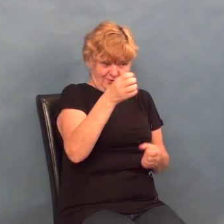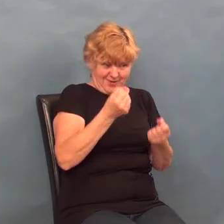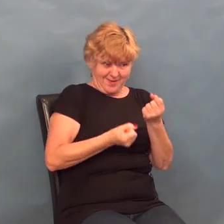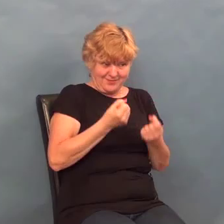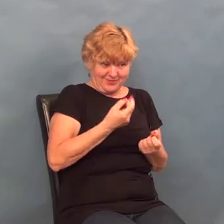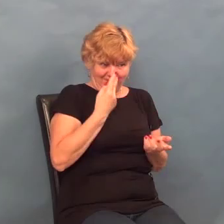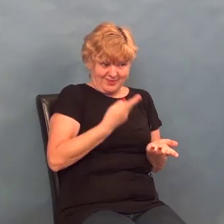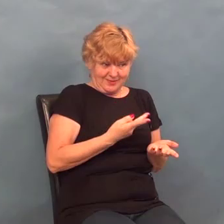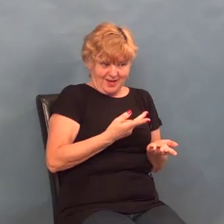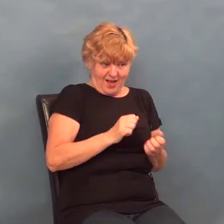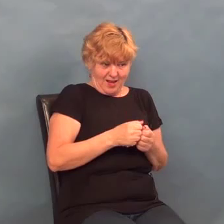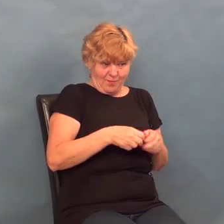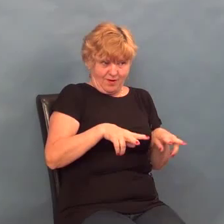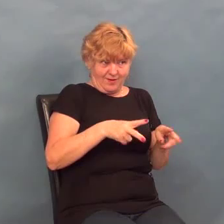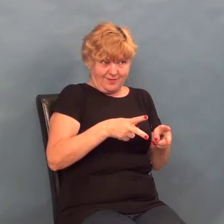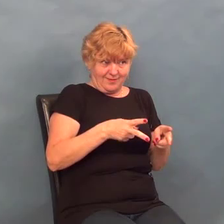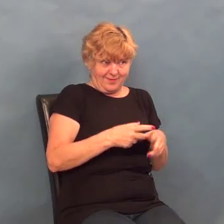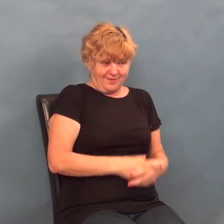Widać, że to trudne, może to grill?